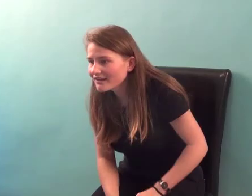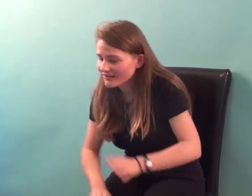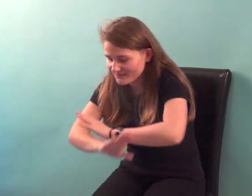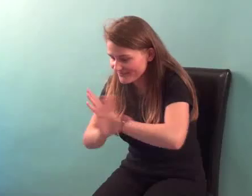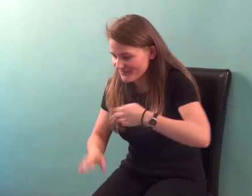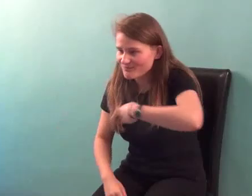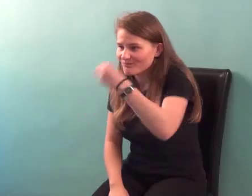Jadę nad morze.